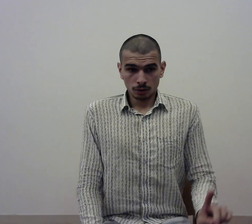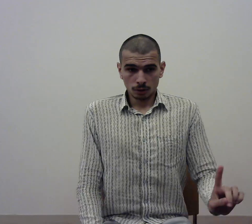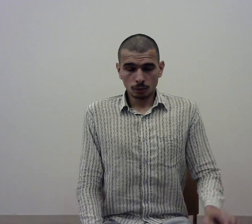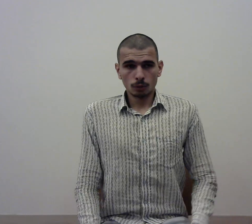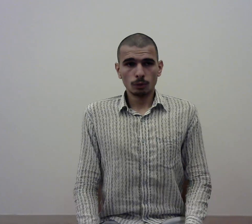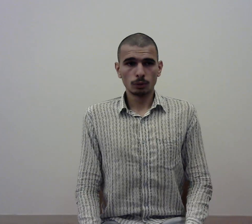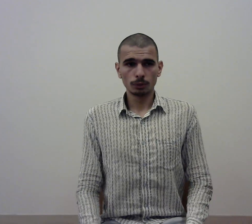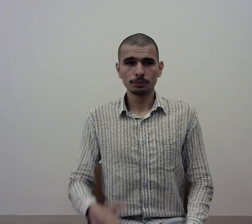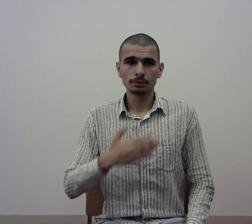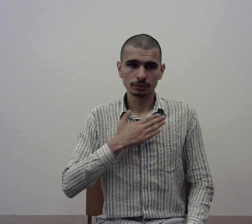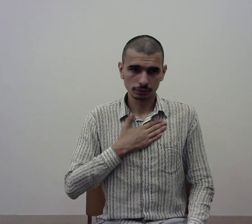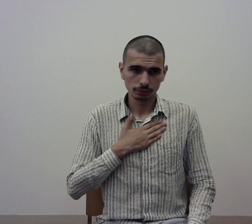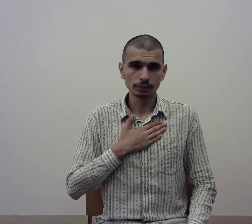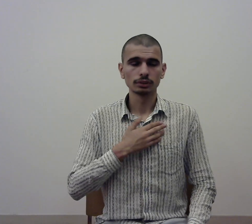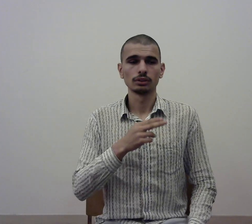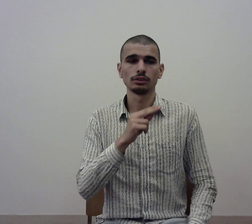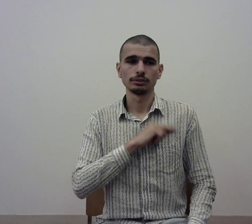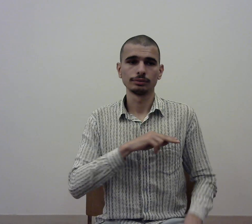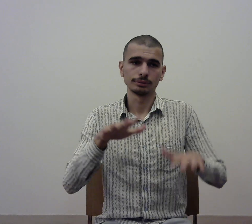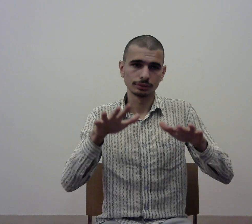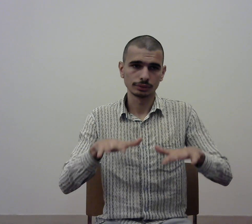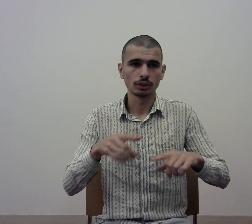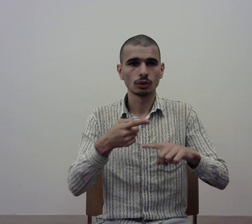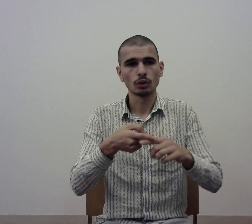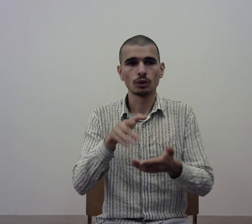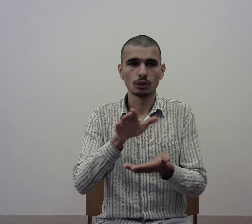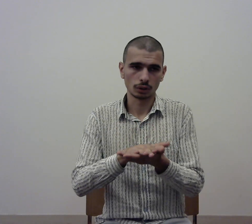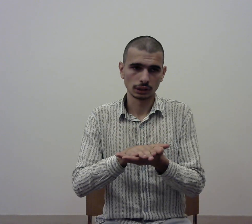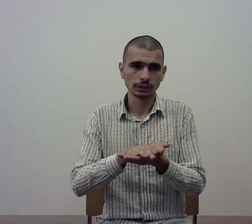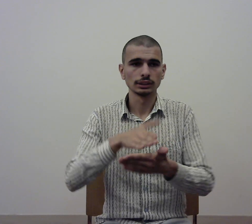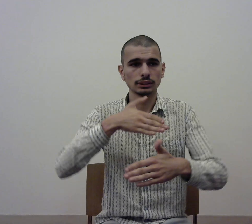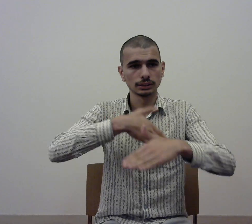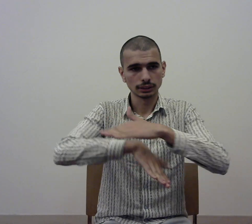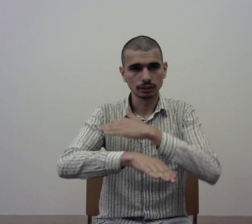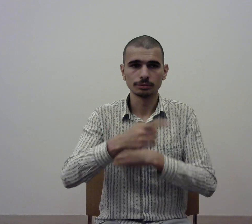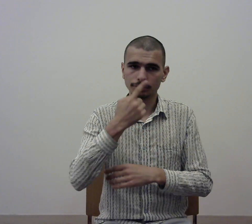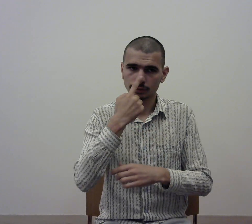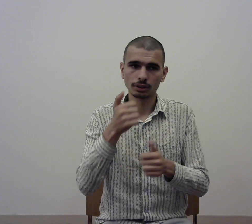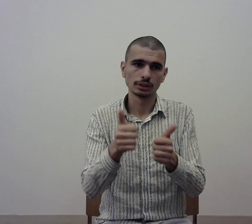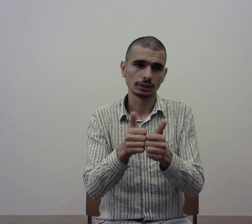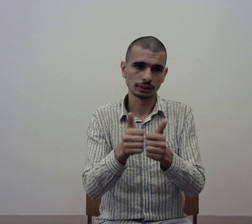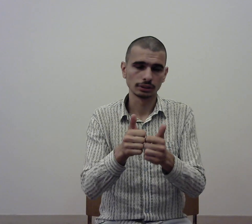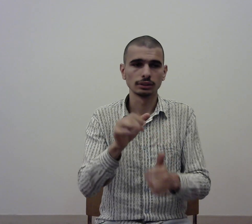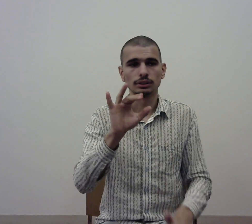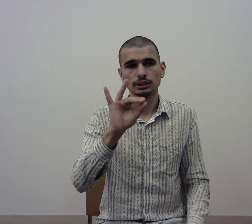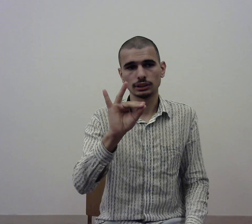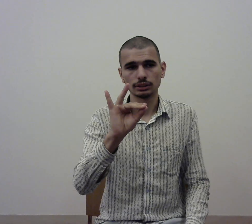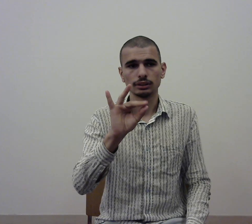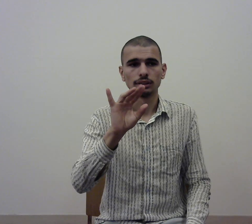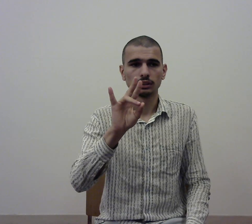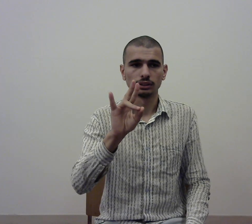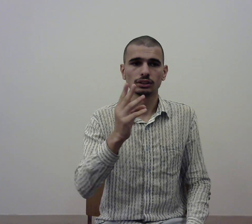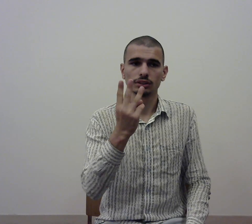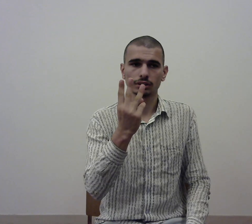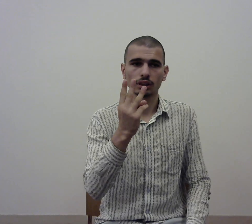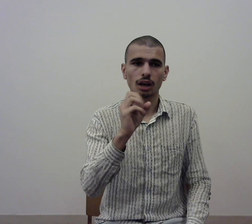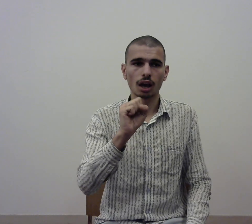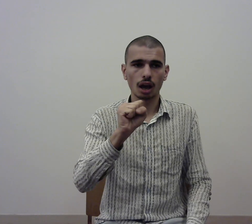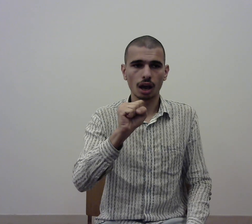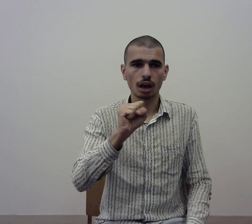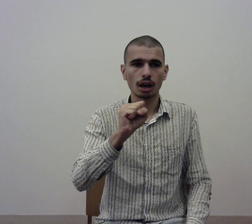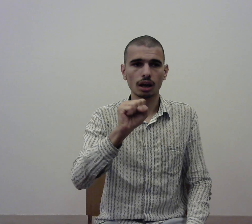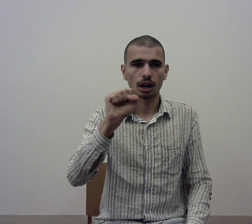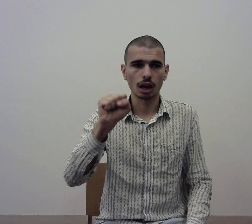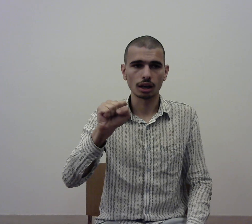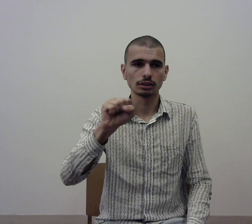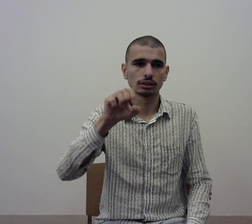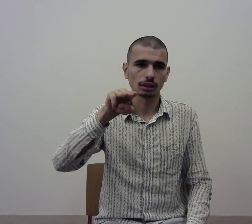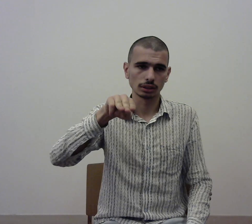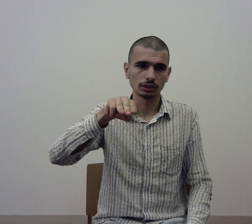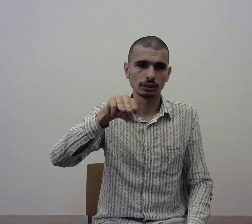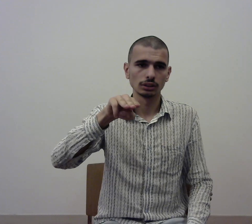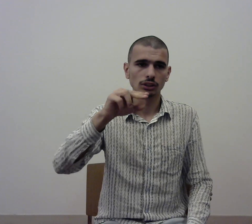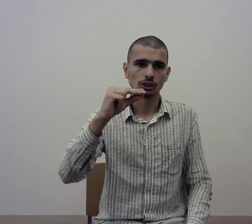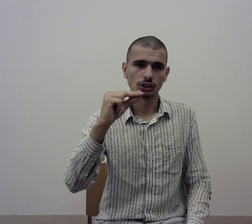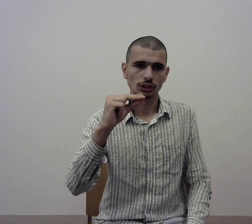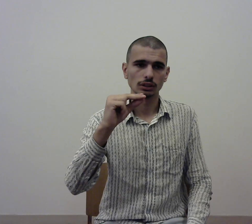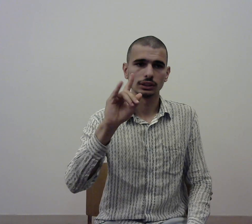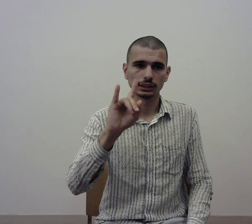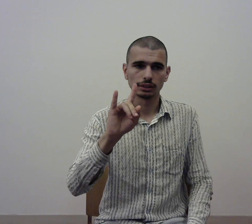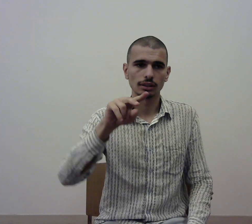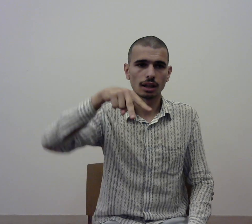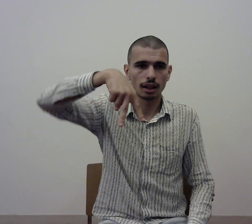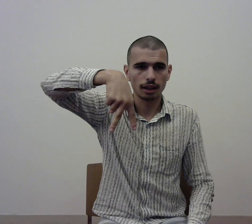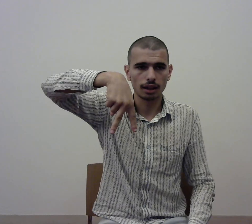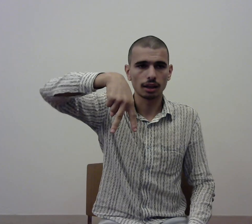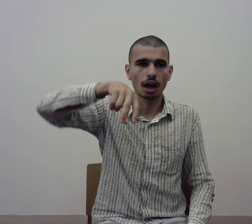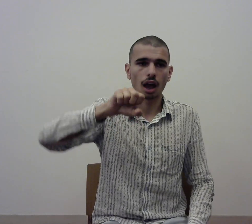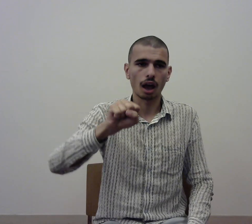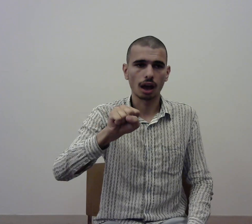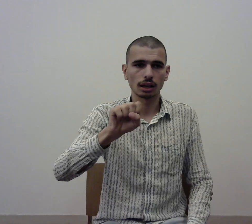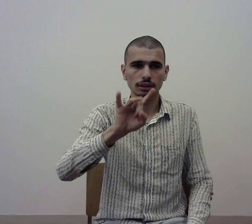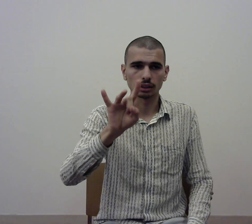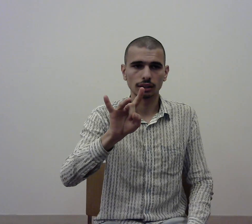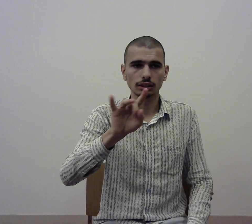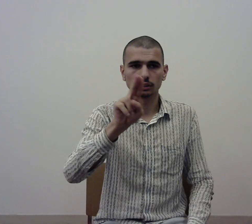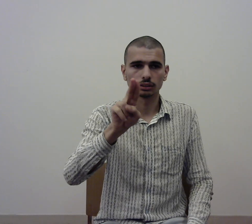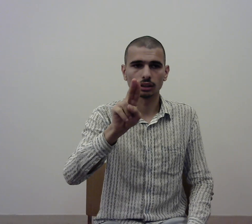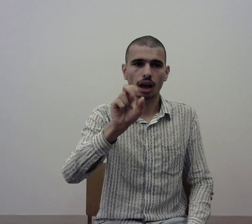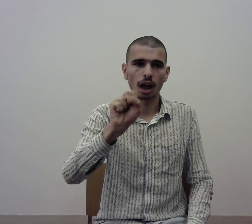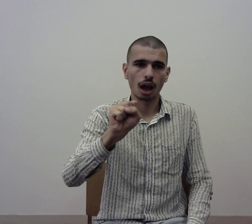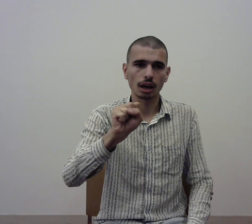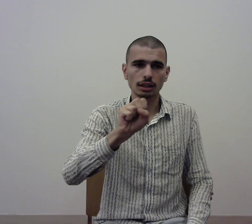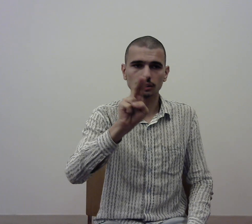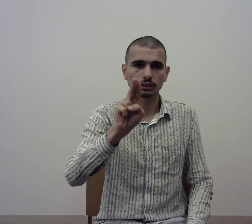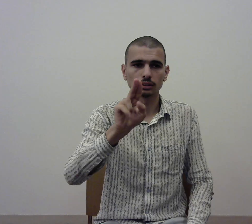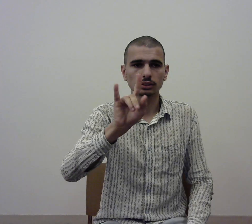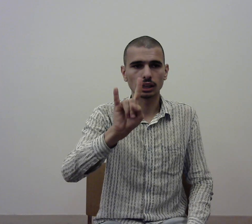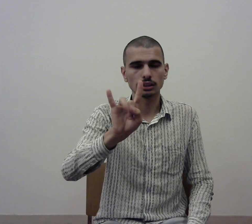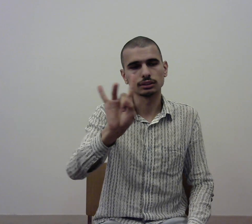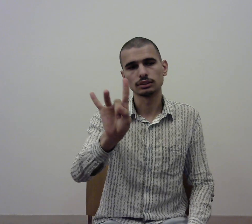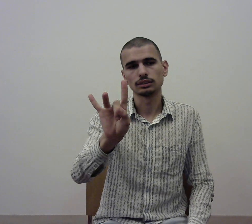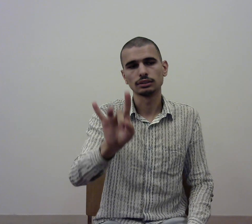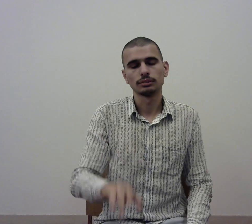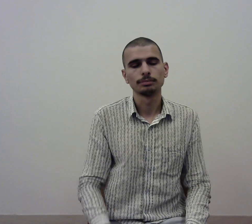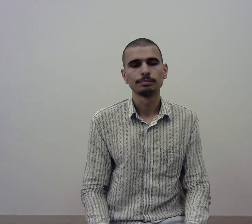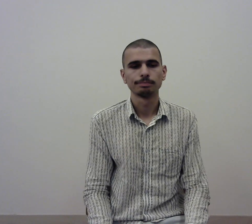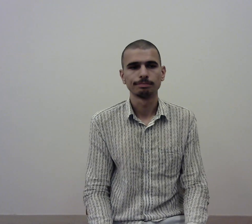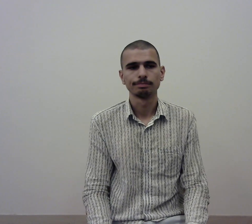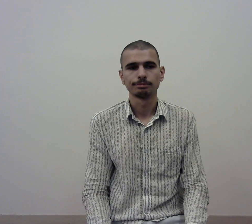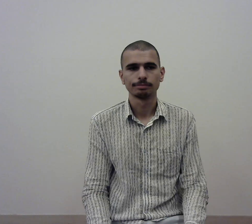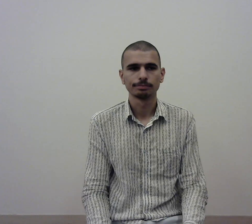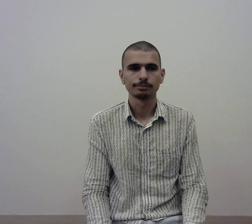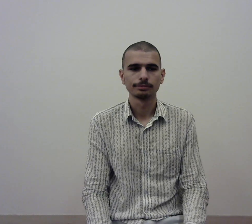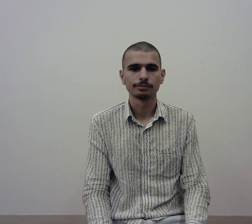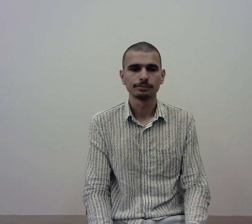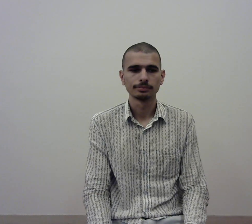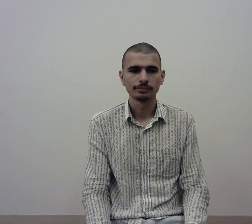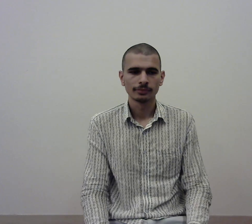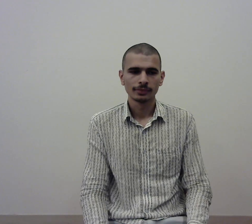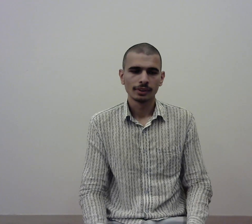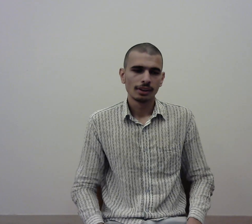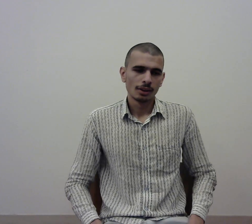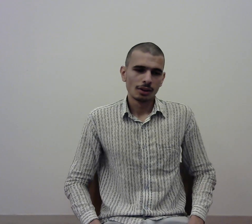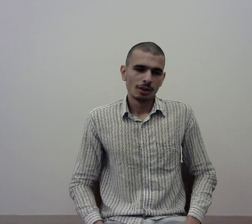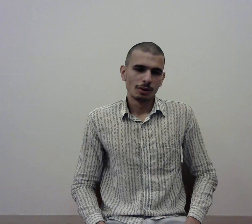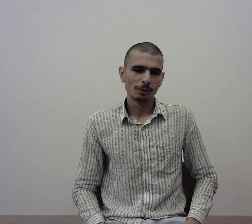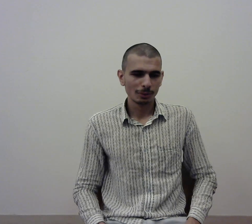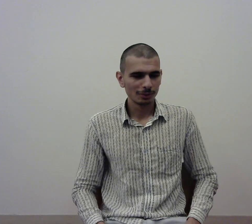Mənim iş yerim İnşaatçılar metrosunun yanındadadır